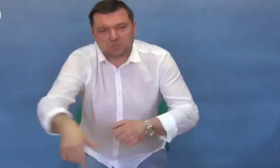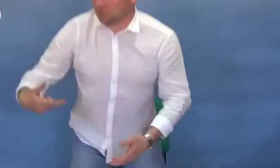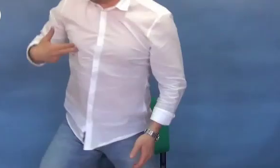Ja.